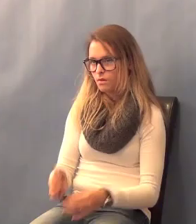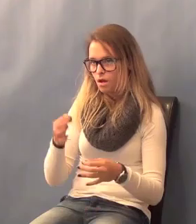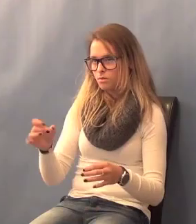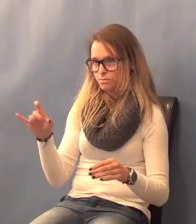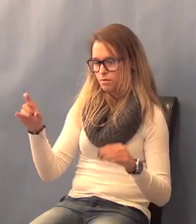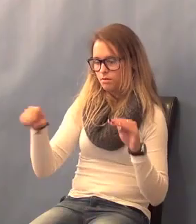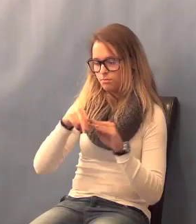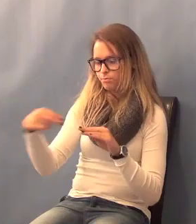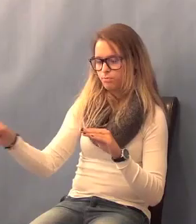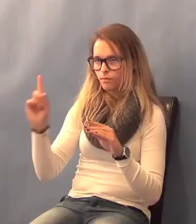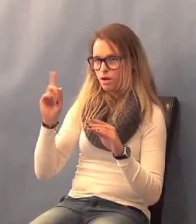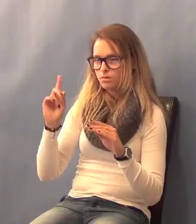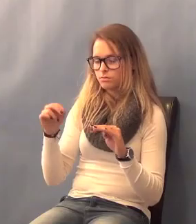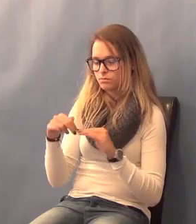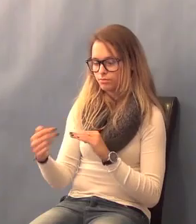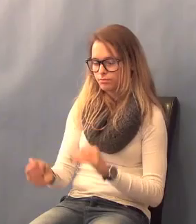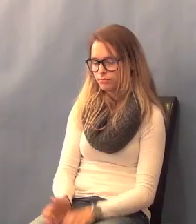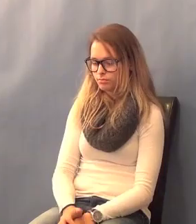Uwaga, człowiek może zostać potrącony przez jadące auto.